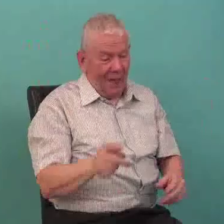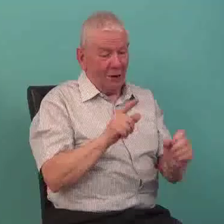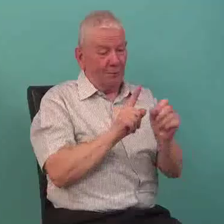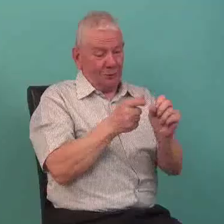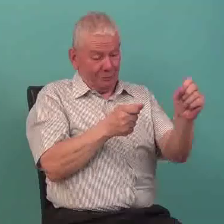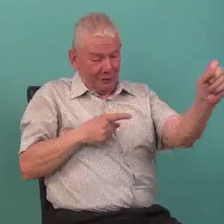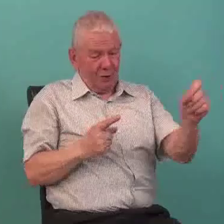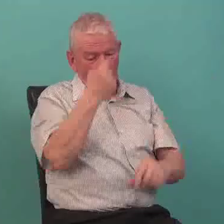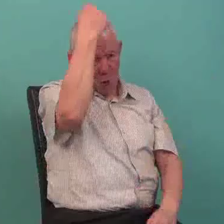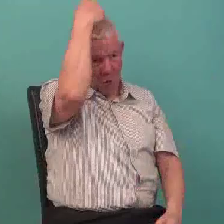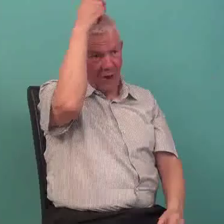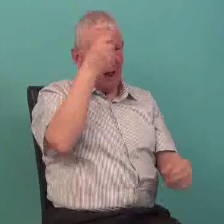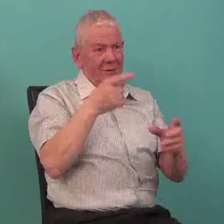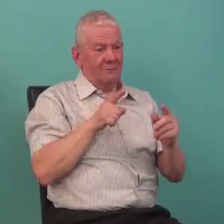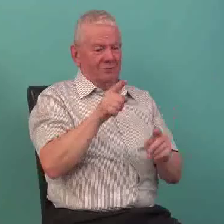Mysz strzela z łuku do czegoś na głowie.